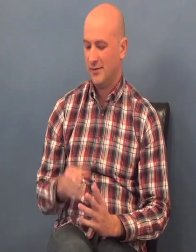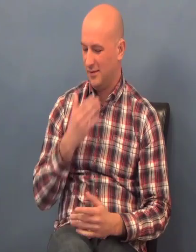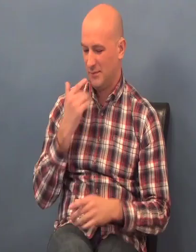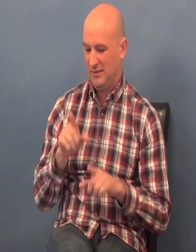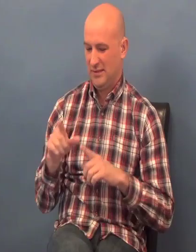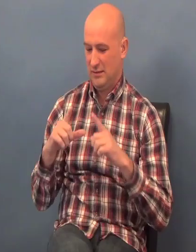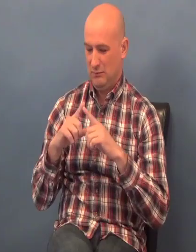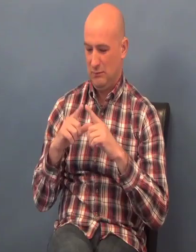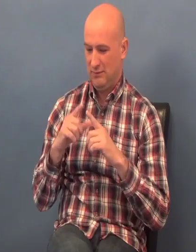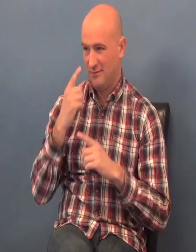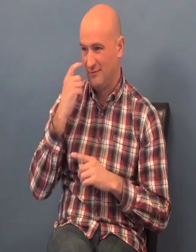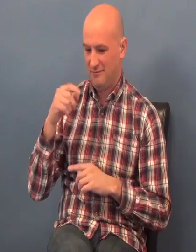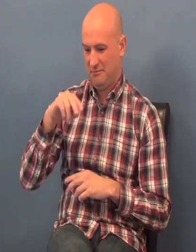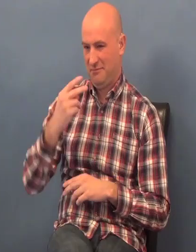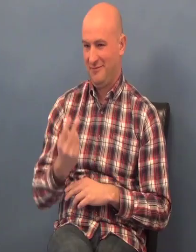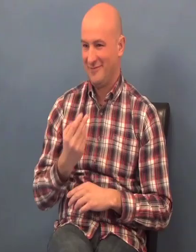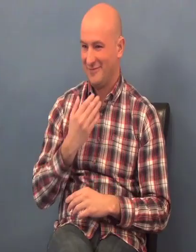Nie ma takiego znaku drogowego pokazującego upadek.